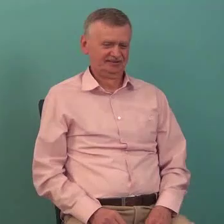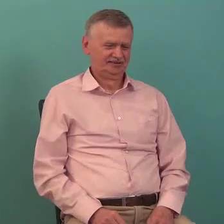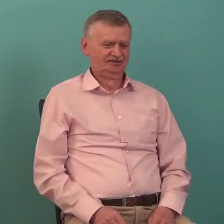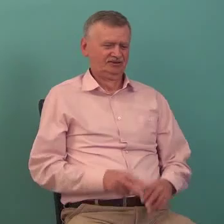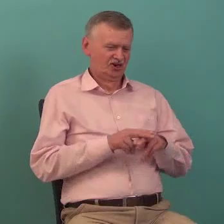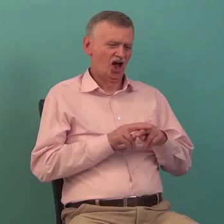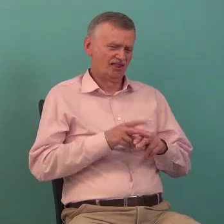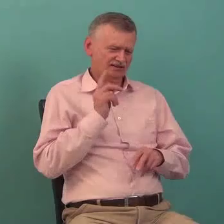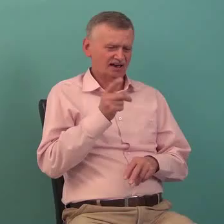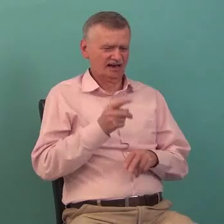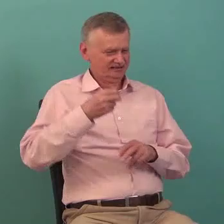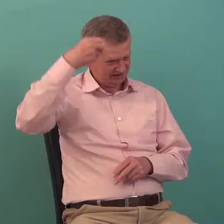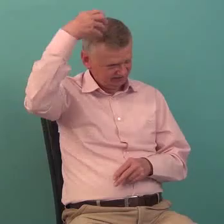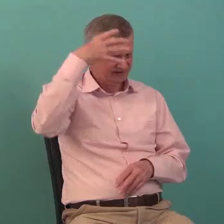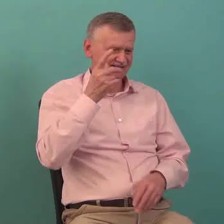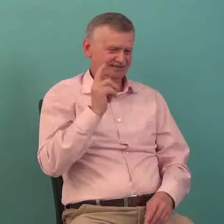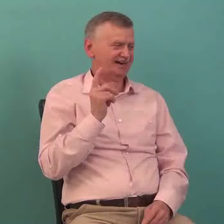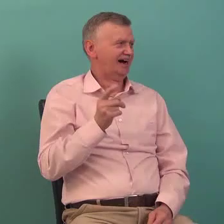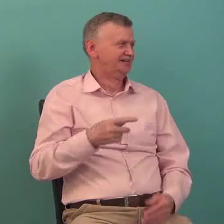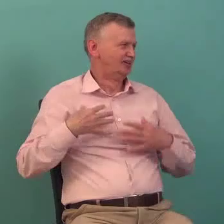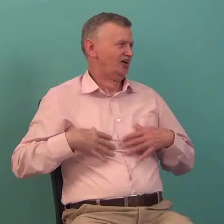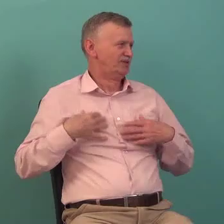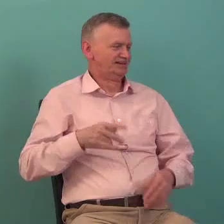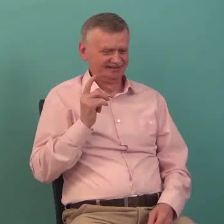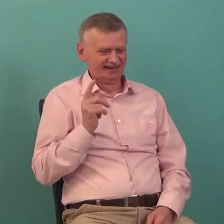Zakaz brania prysznica, czy też mycia się, dotyczy koni.